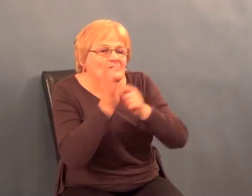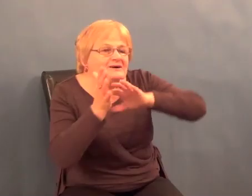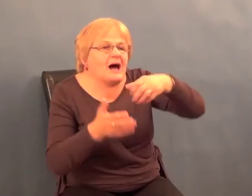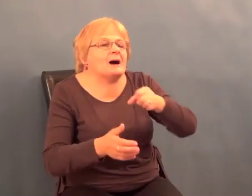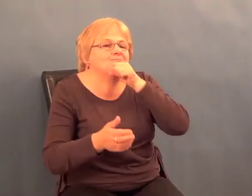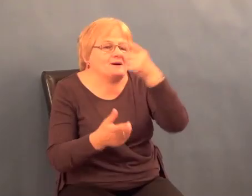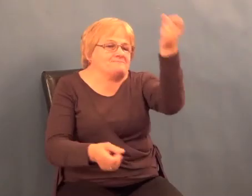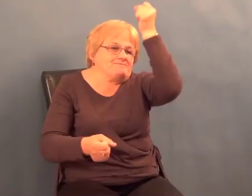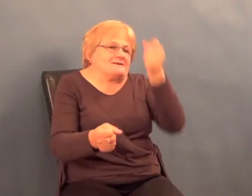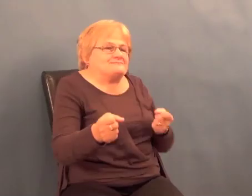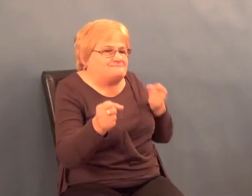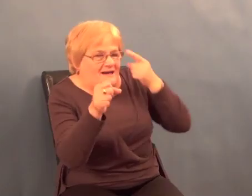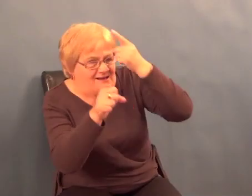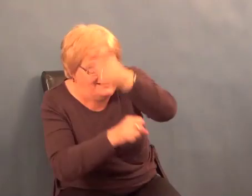Babcia mu wygraża i wyrzuca go.